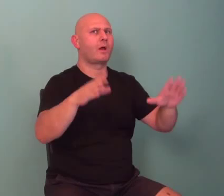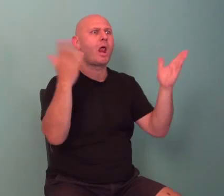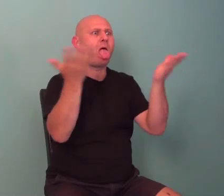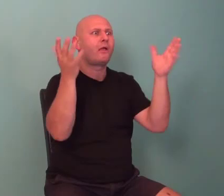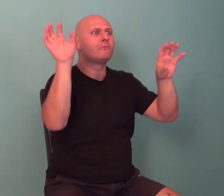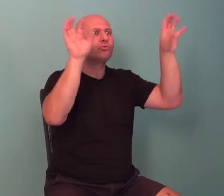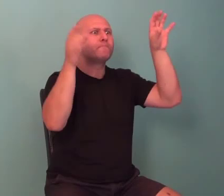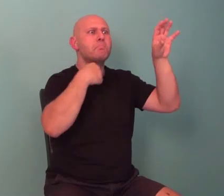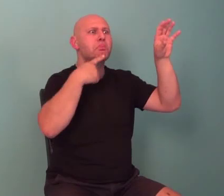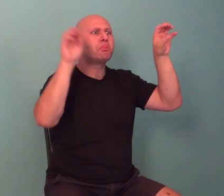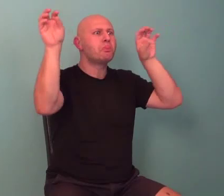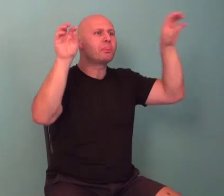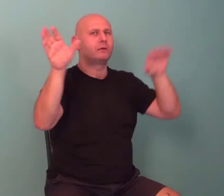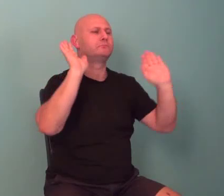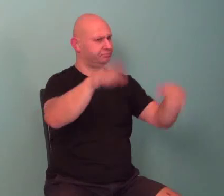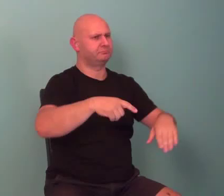Lekkie chmury, mało ich, to nie szkodzi.